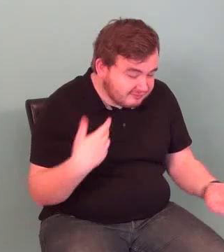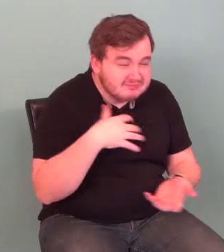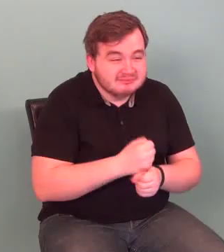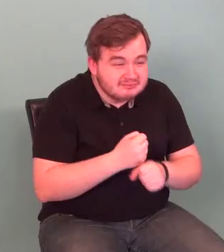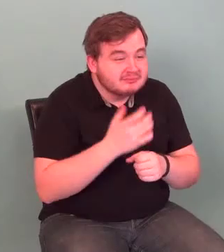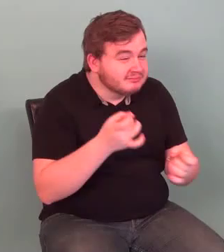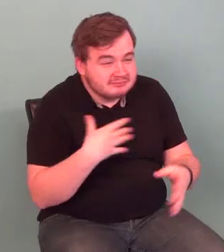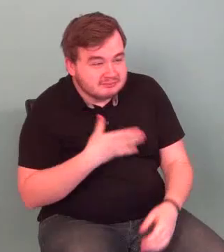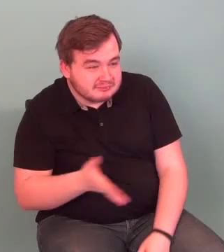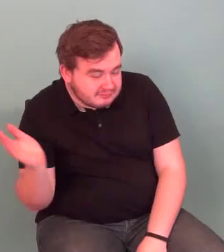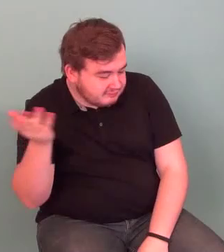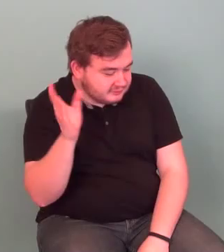Jestem zajęty w pracy, a zaraz potem wyjeżdżam.